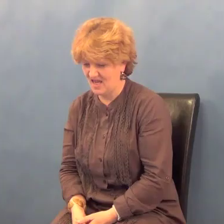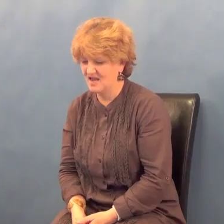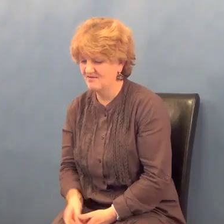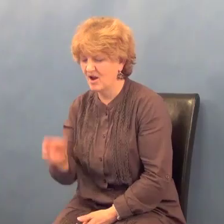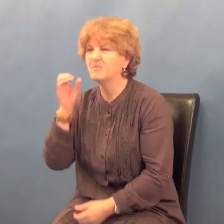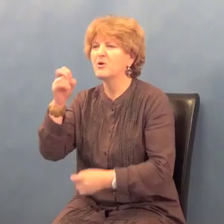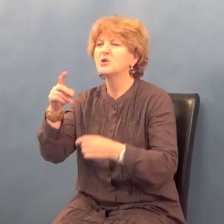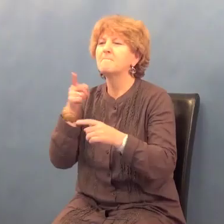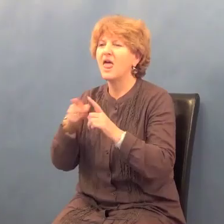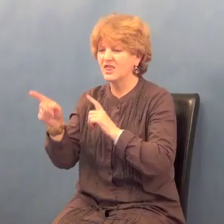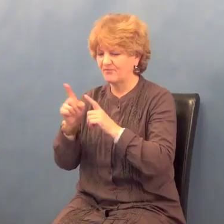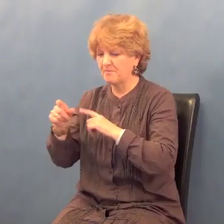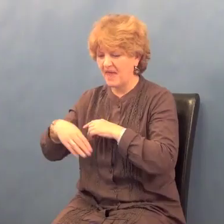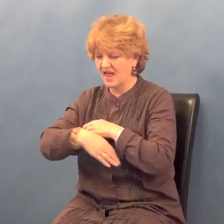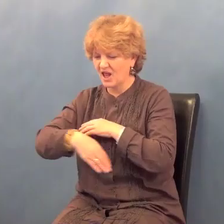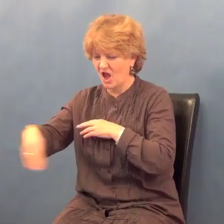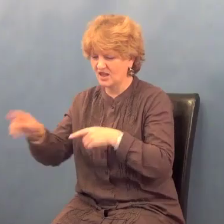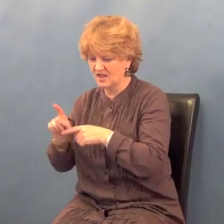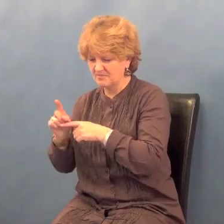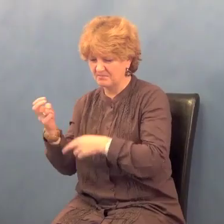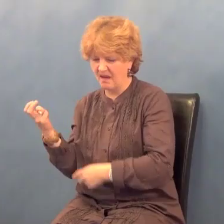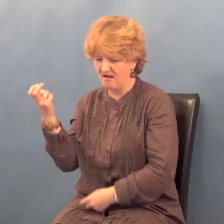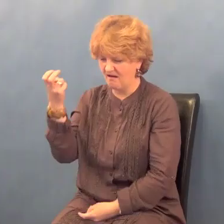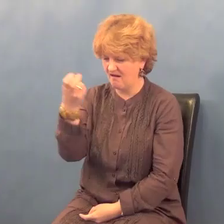W metrze na peronie może być wypadek.